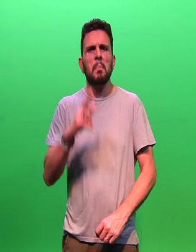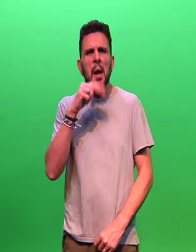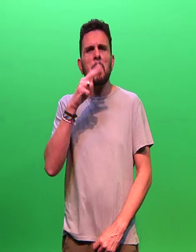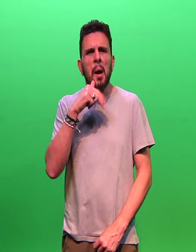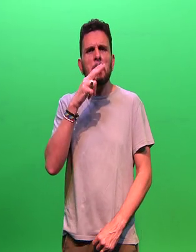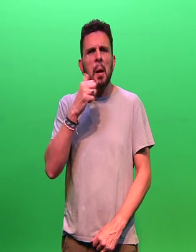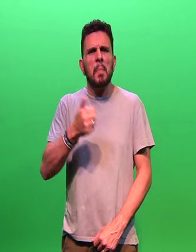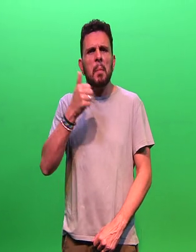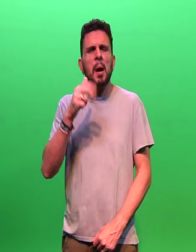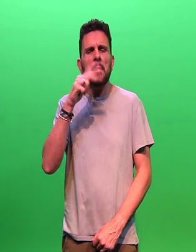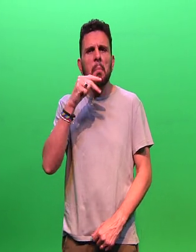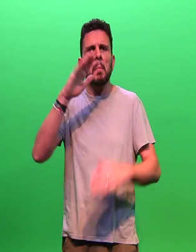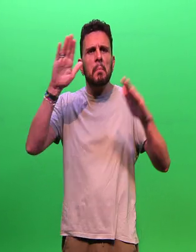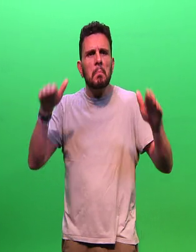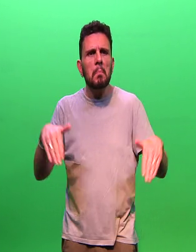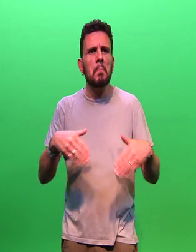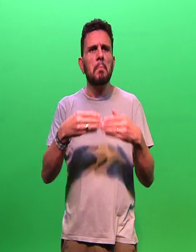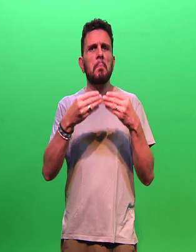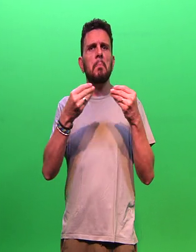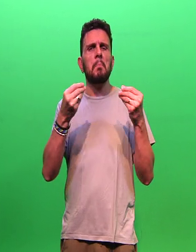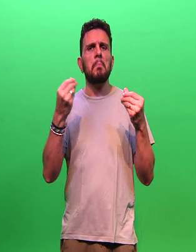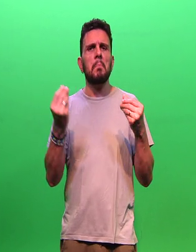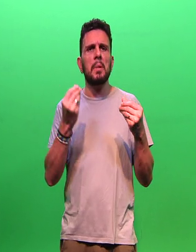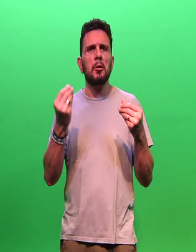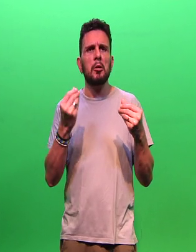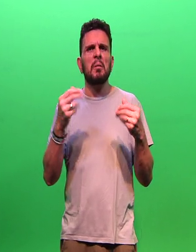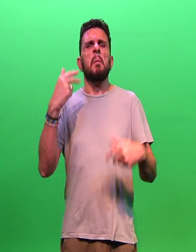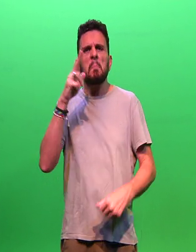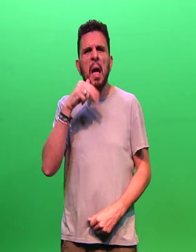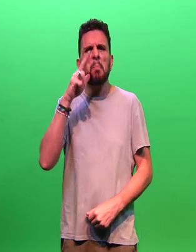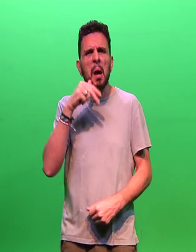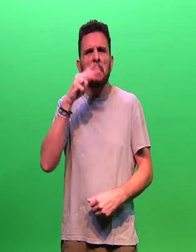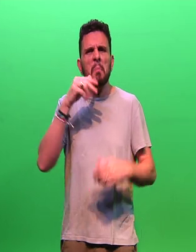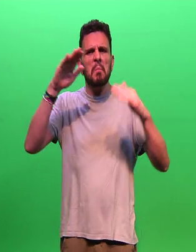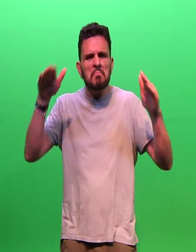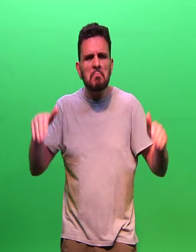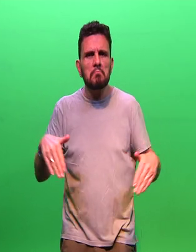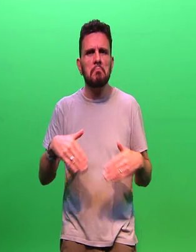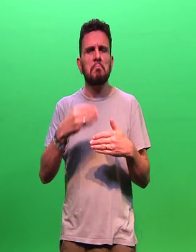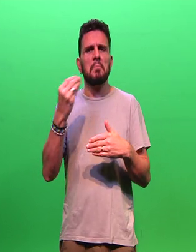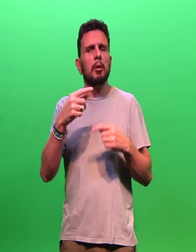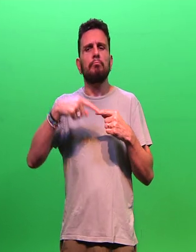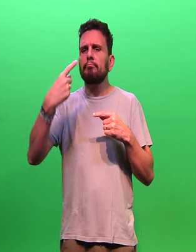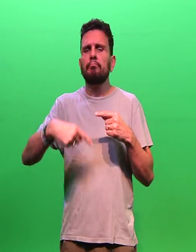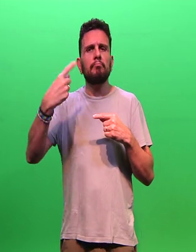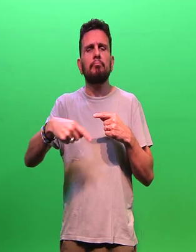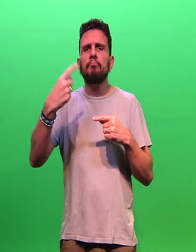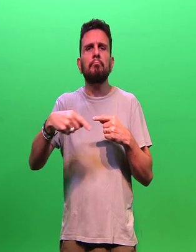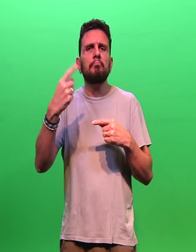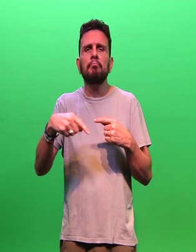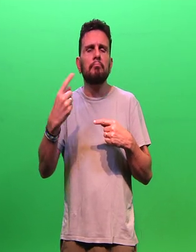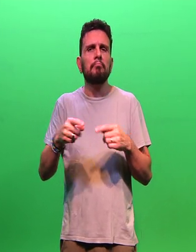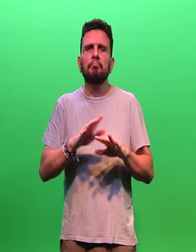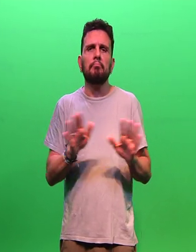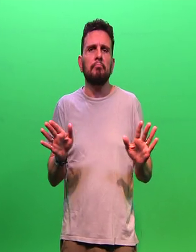Em fa mal constantment i va a més, però a la matinada em desapareix, em trobo millor, després em torna a fer mal, i així repetidament.